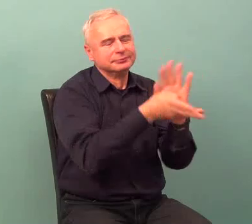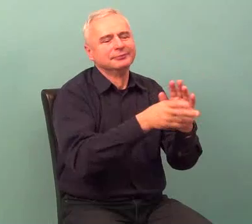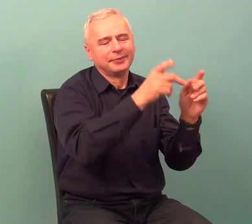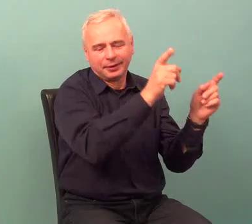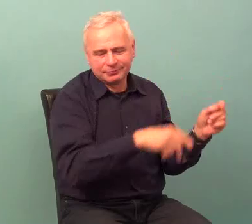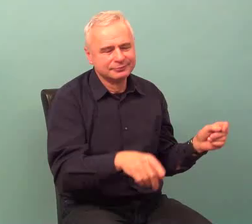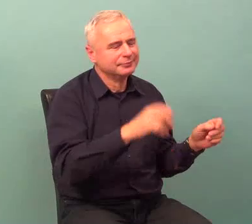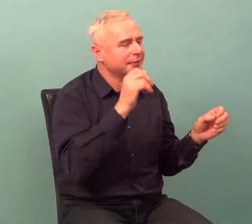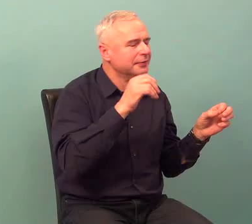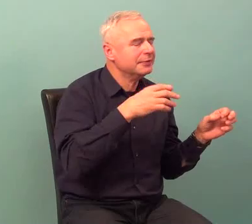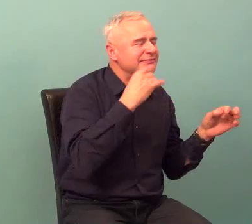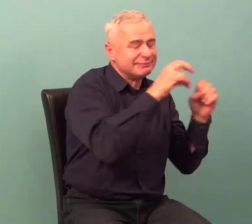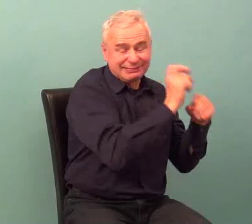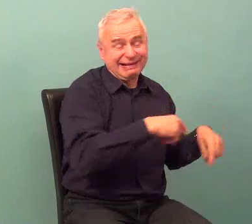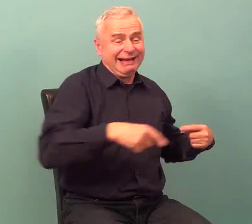Kula spada na dół i kot razem z nią.